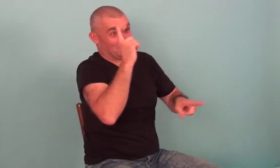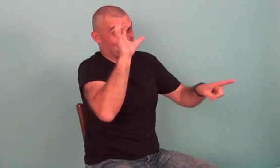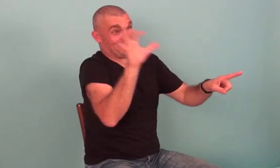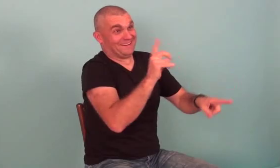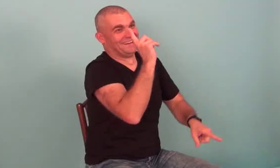Chłopcy odchodzą.